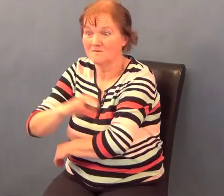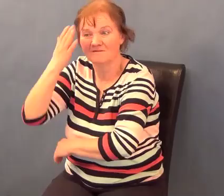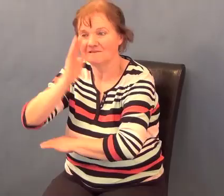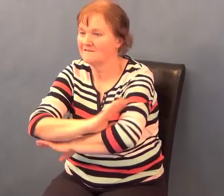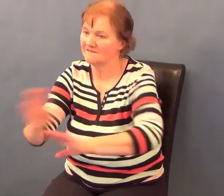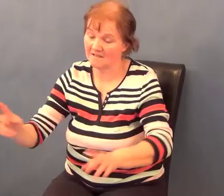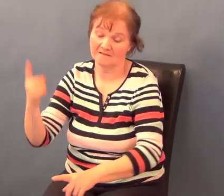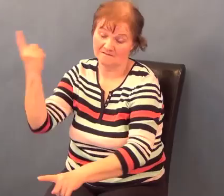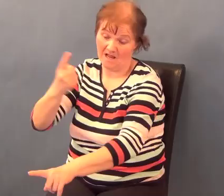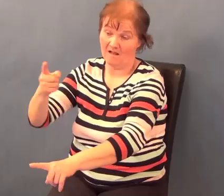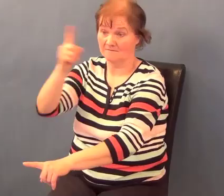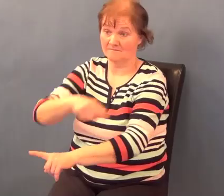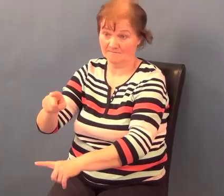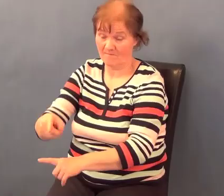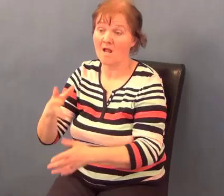Lepiej nie, więc jest okrągły znak zakazu.